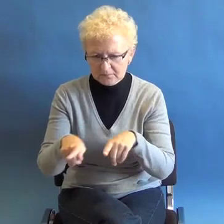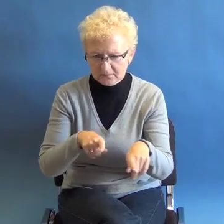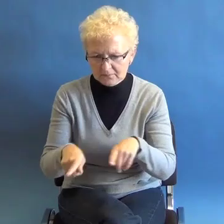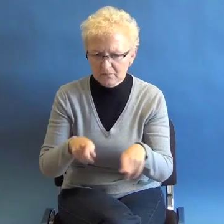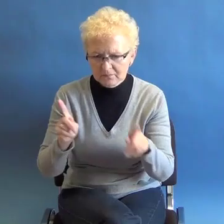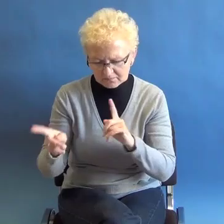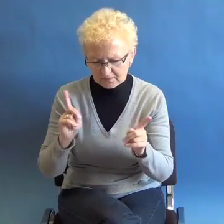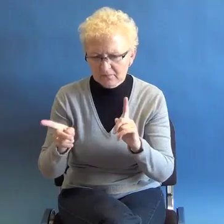Albo... albo...